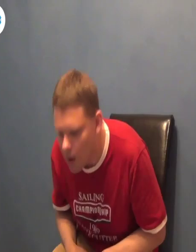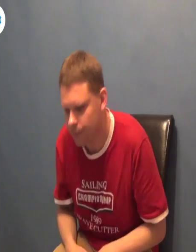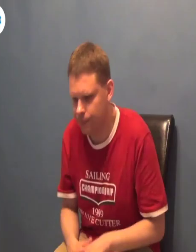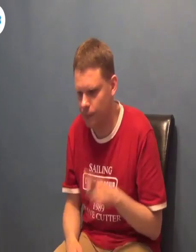Aha.